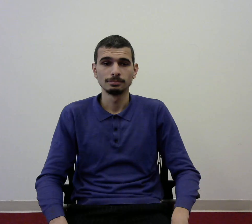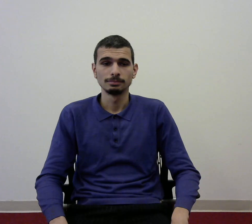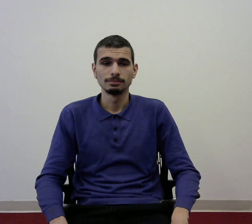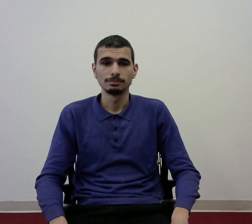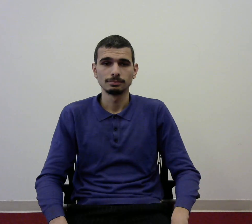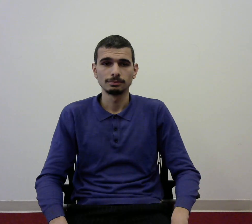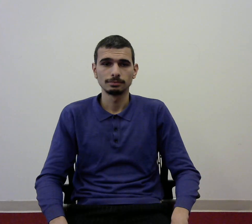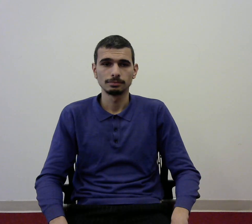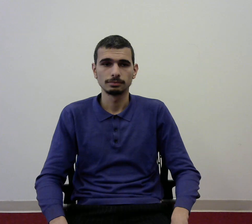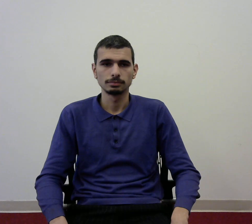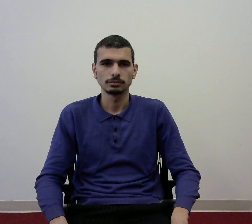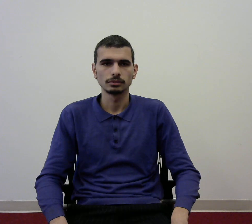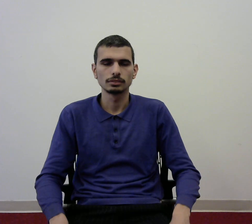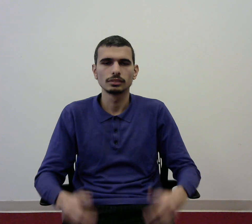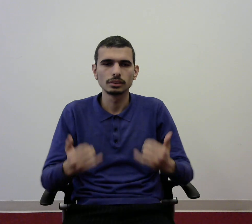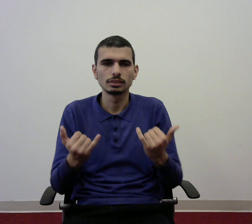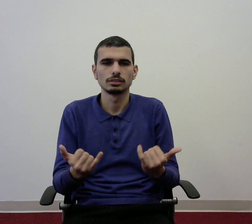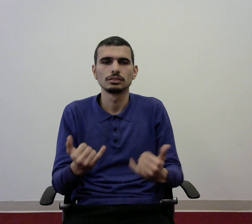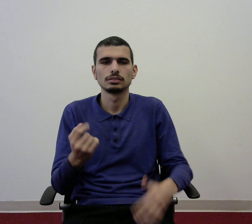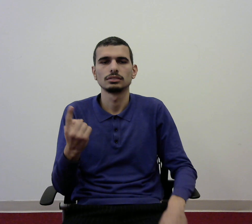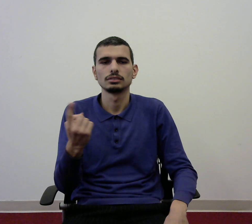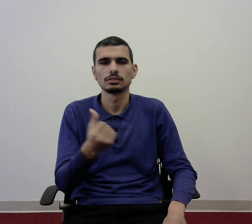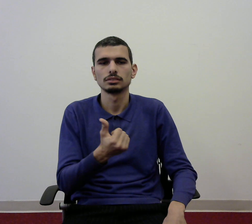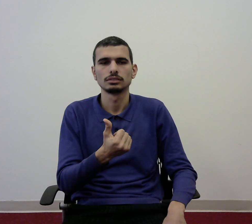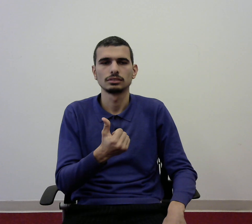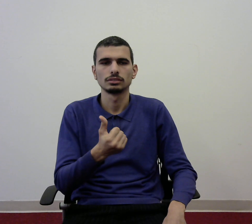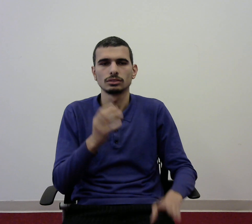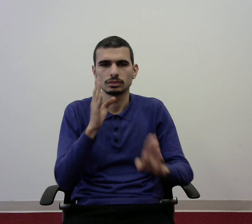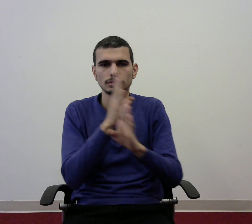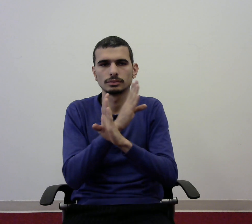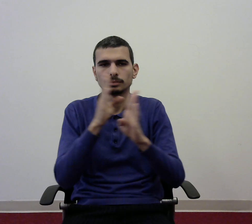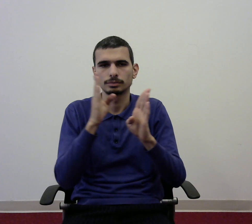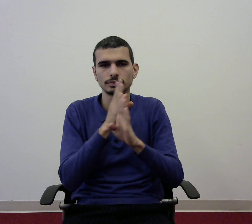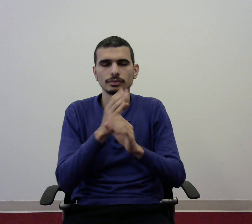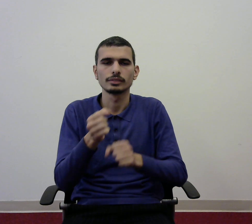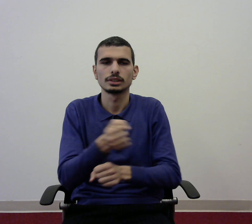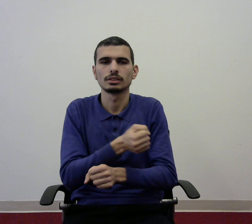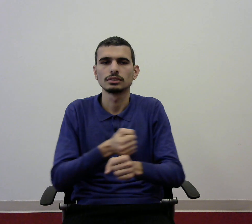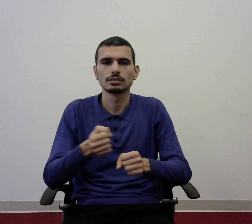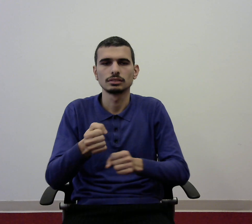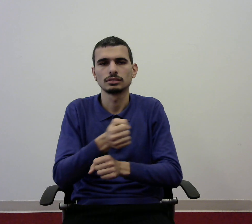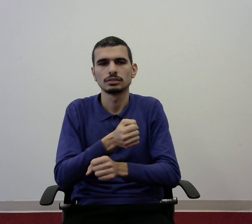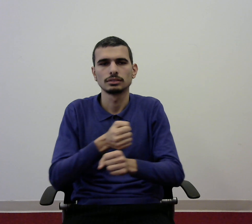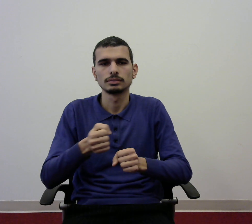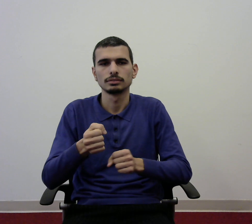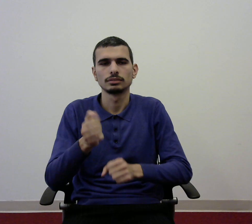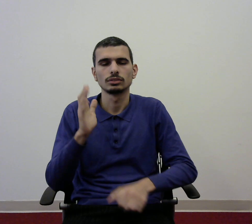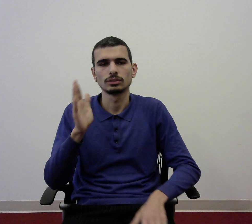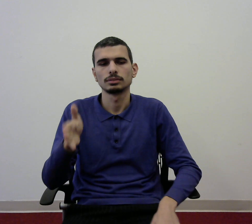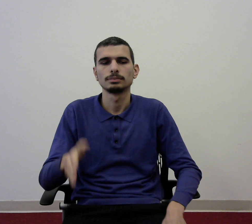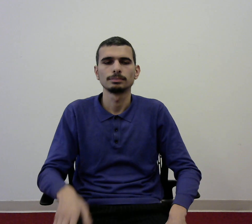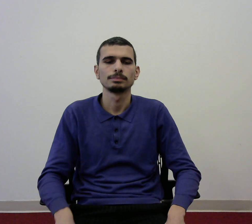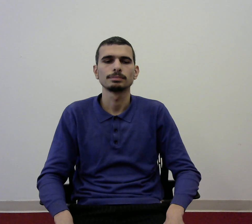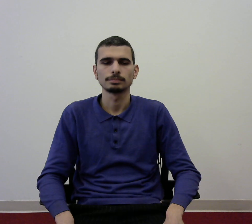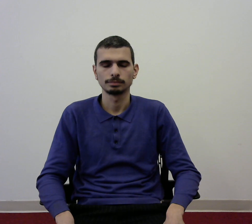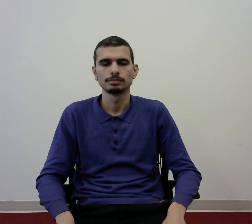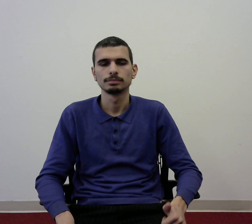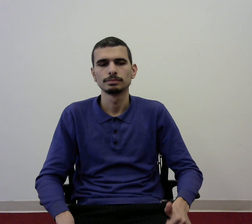Bu həftə hava küləkli olacaq